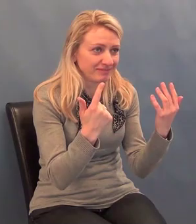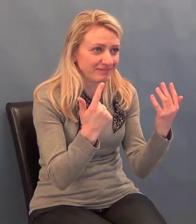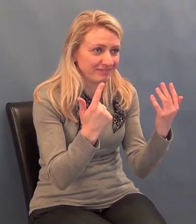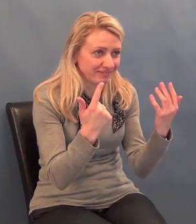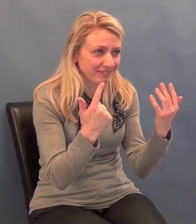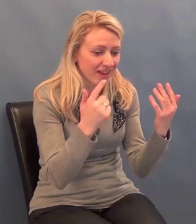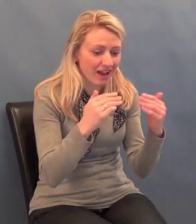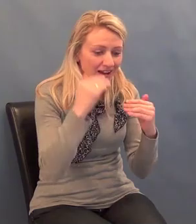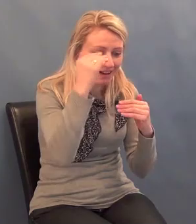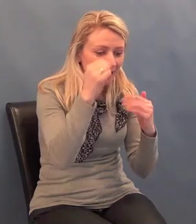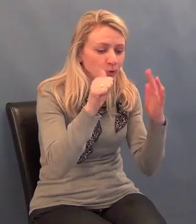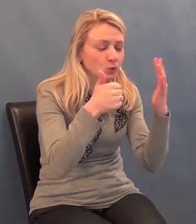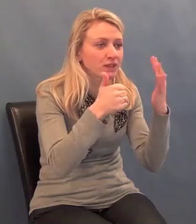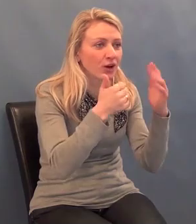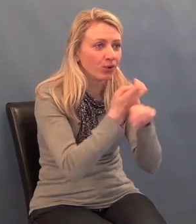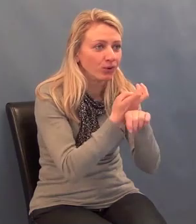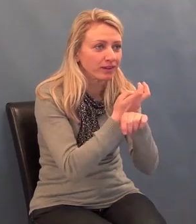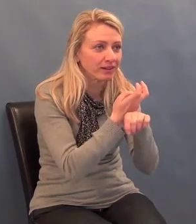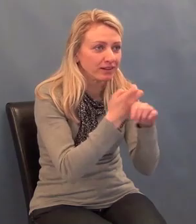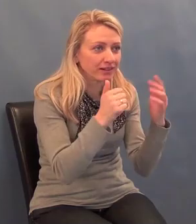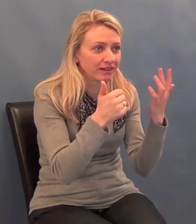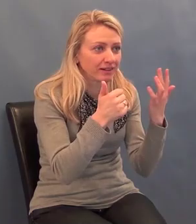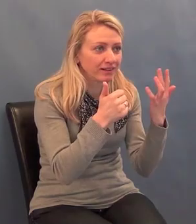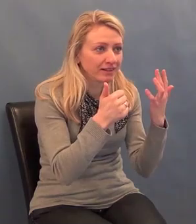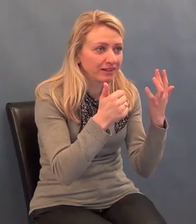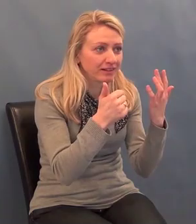Wcześniej mogę szóstego lutego.